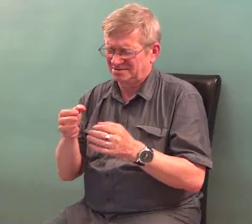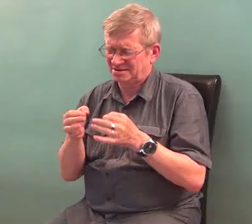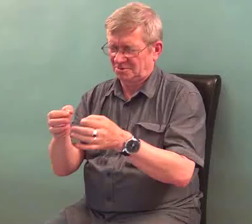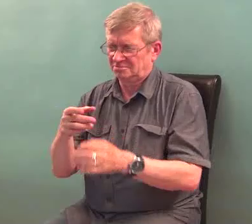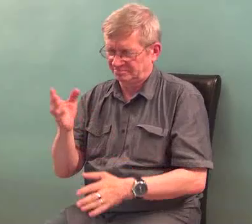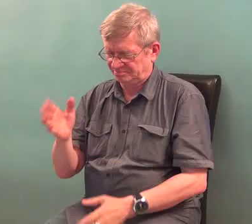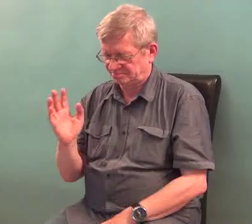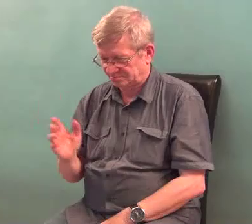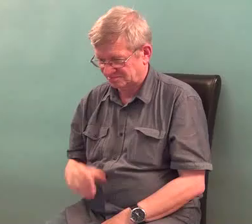Potem...